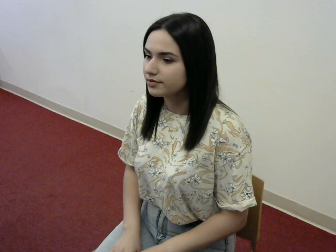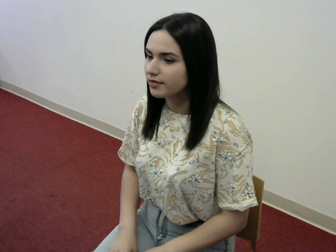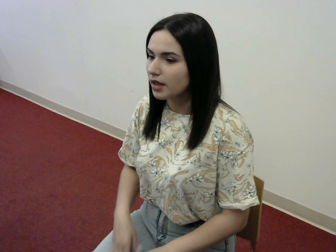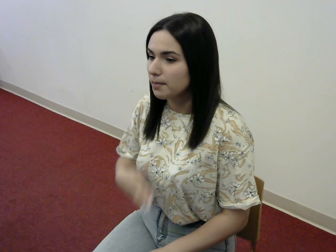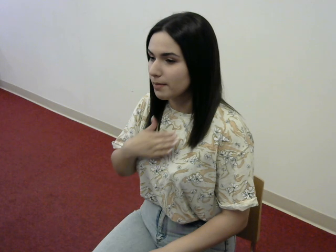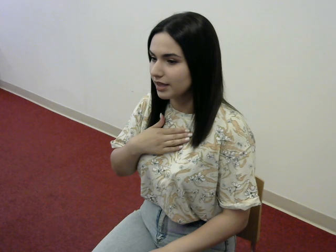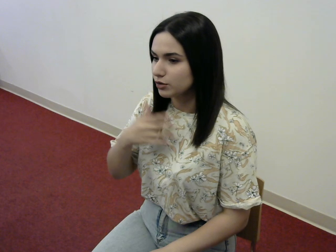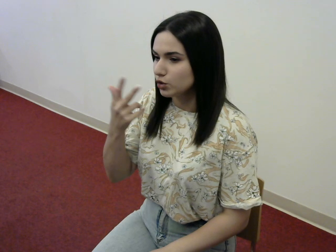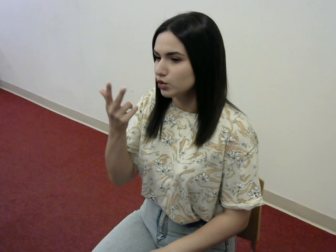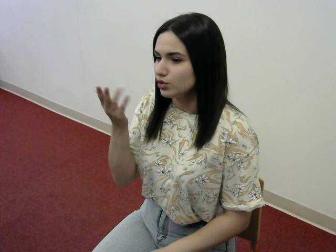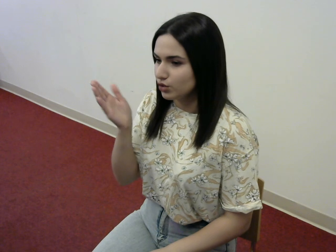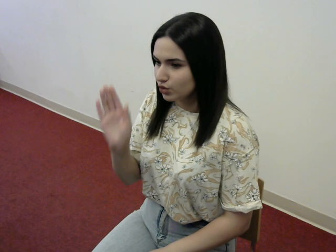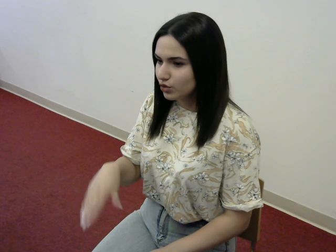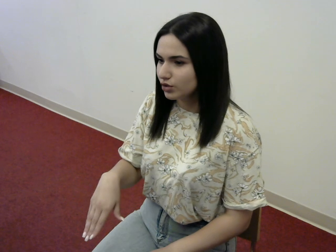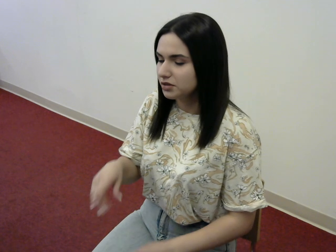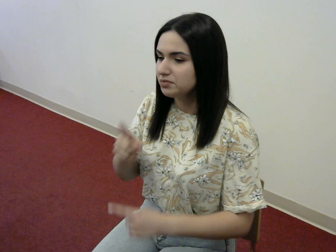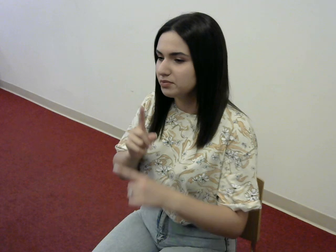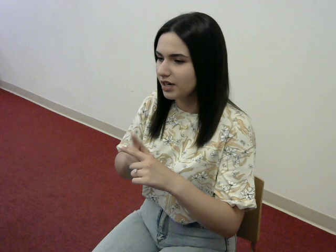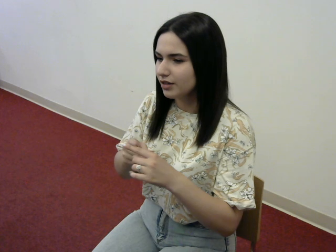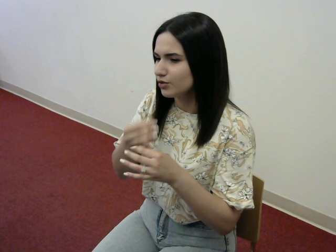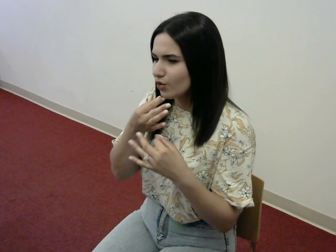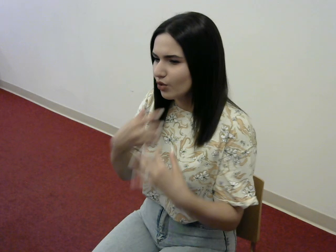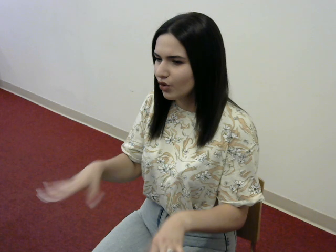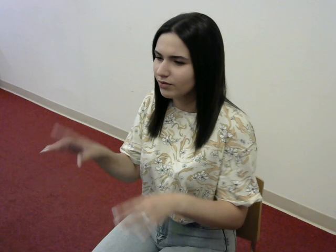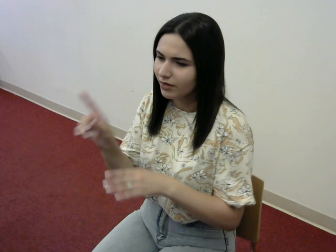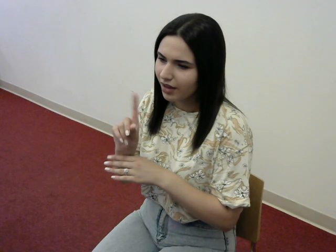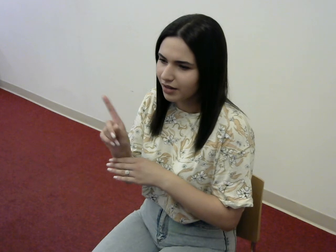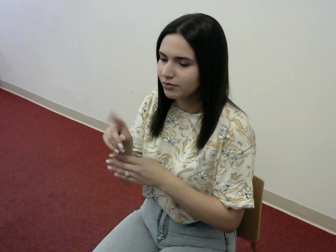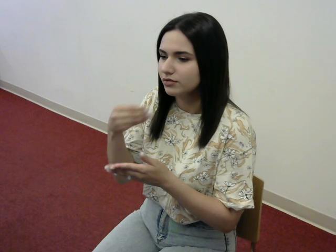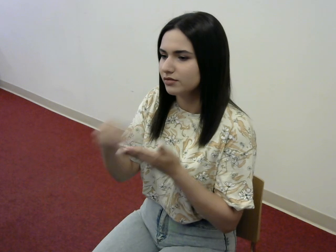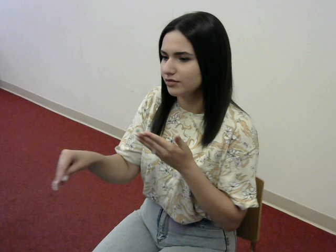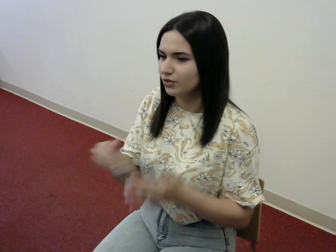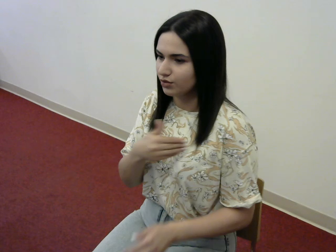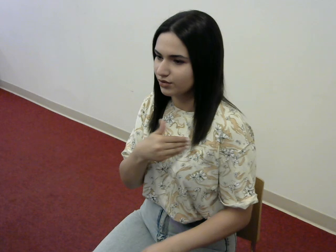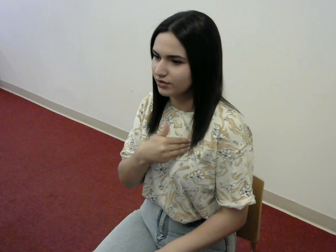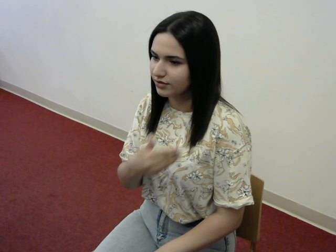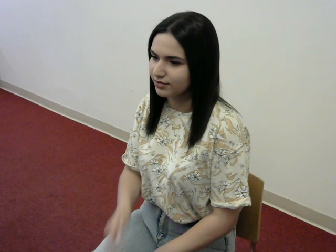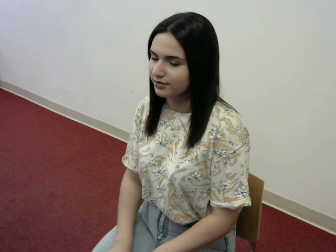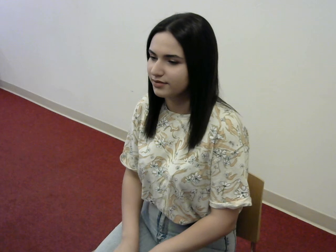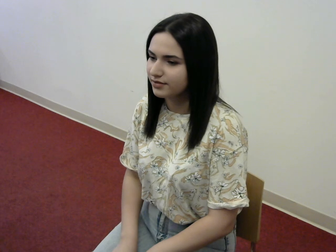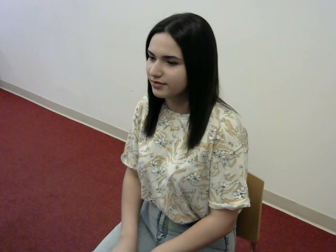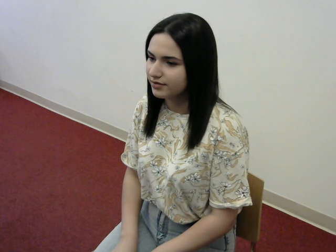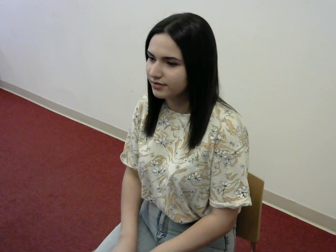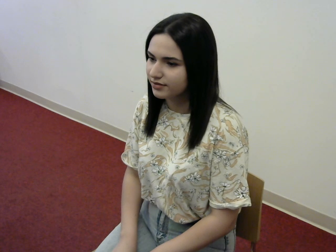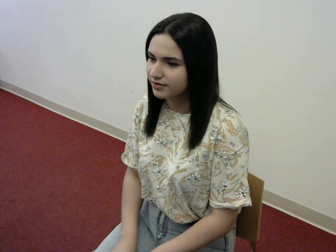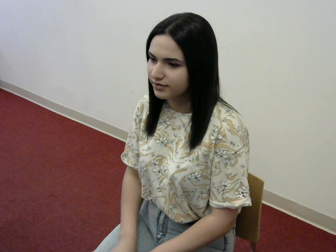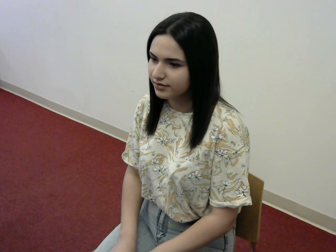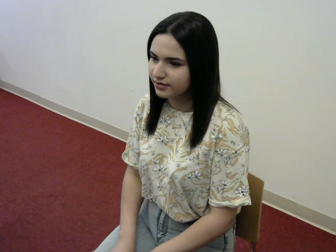Mən 3 ədəd qələm almaq istərdim